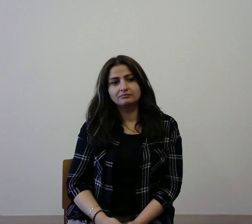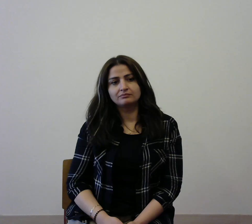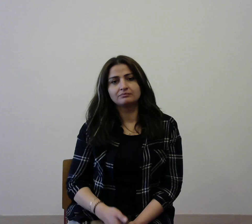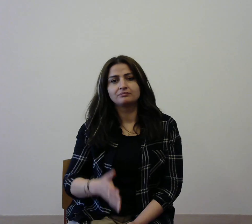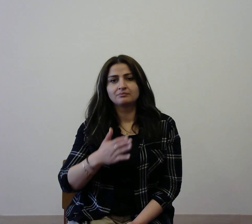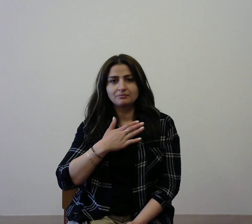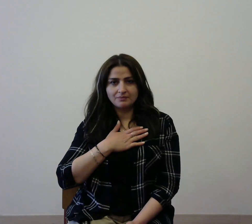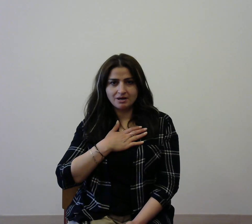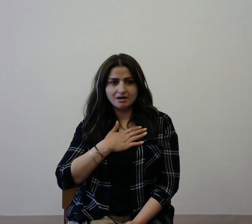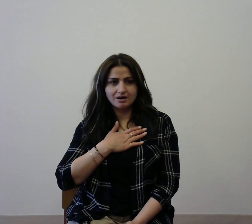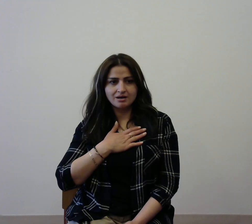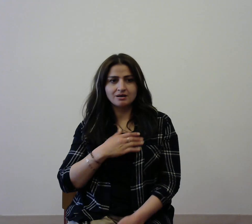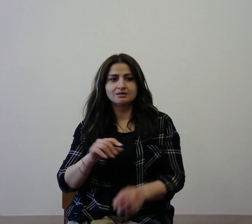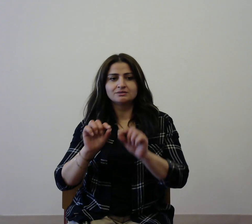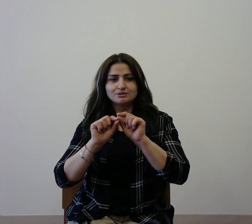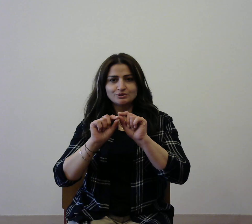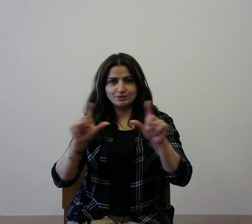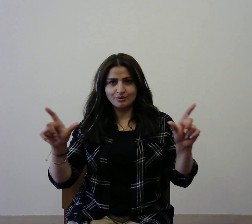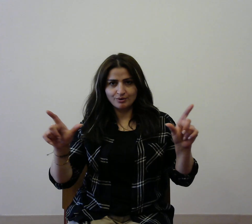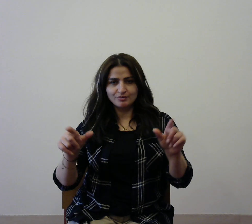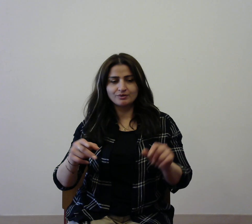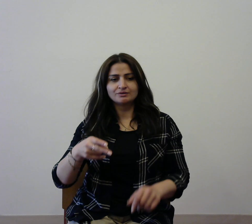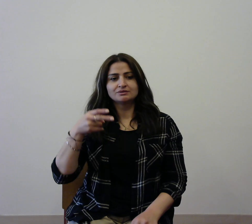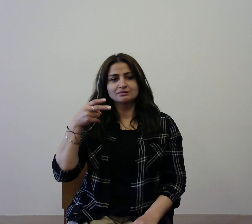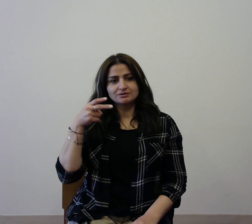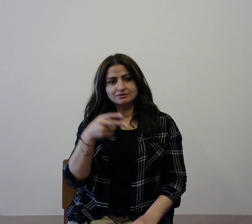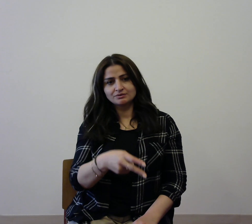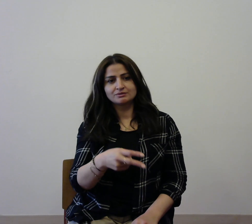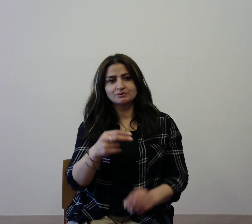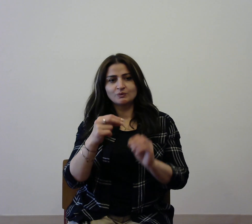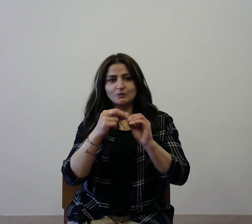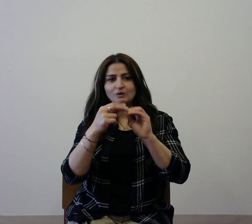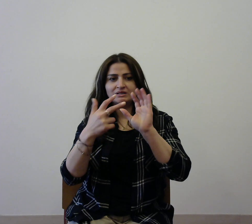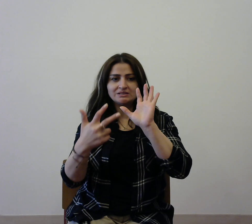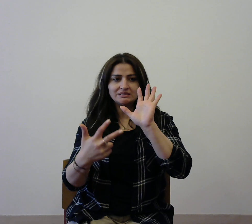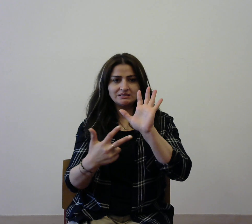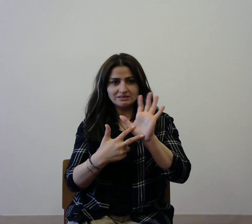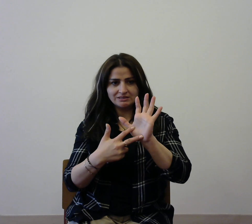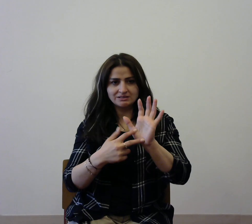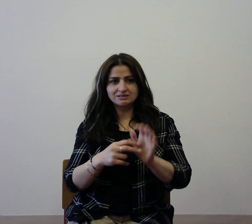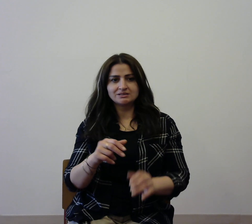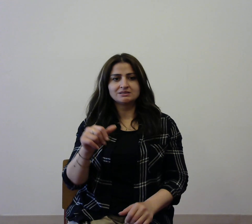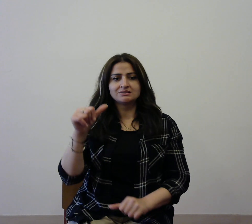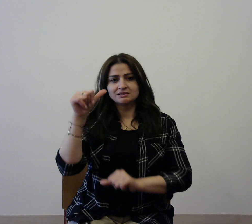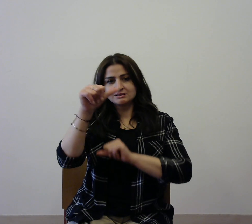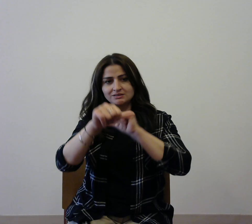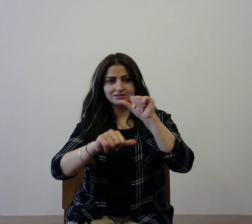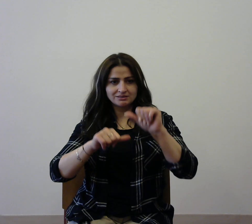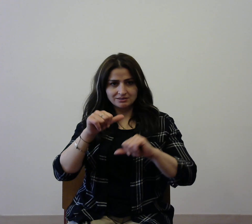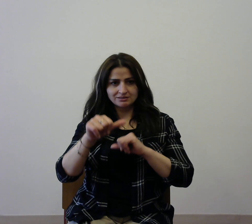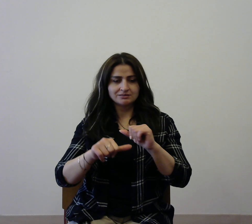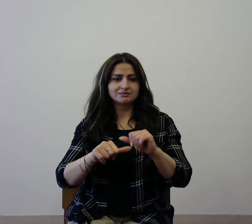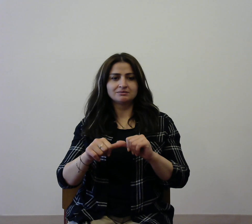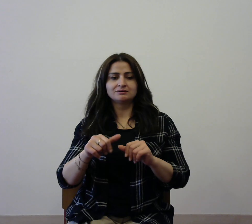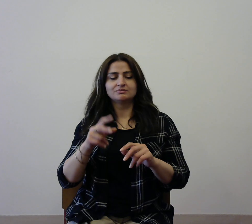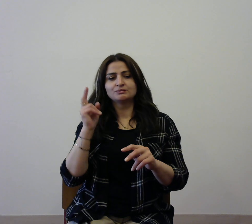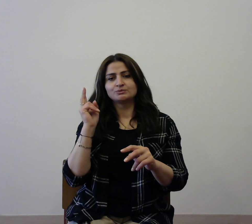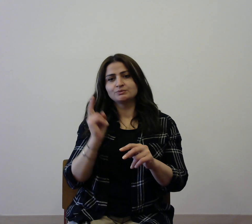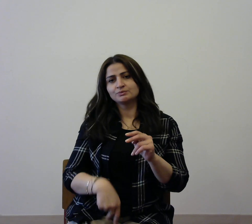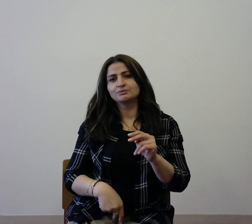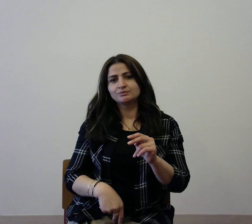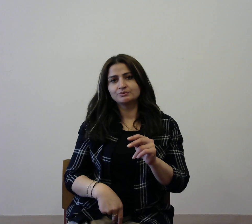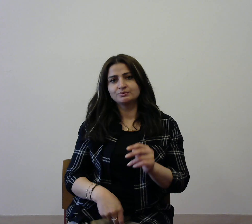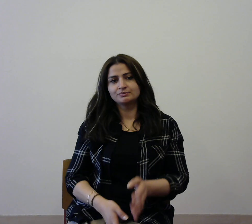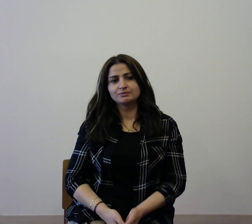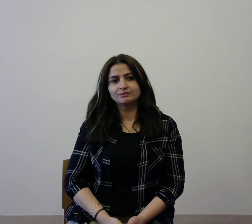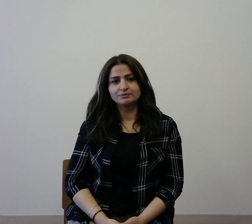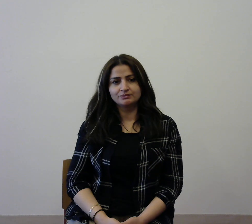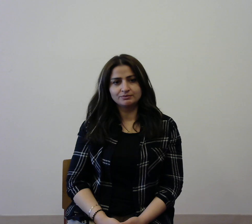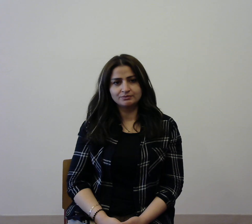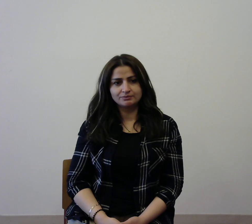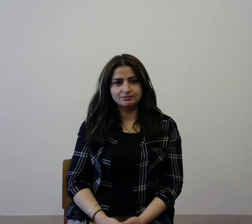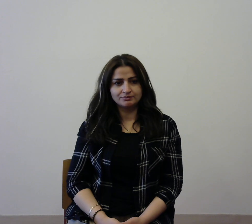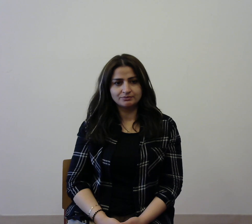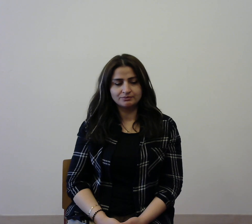Mən məktəbi 2018-ci ildə bitirmişəm